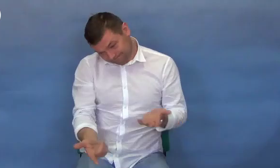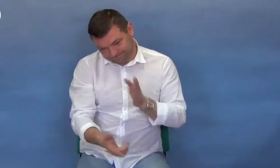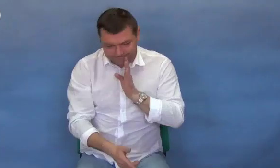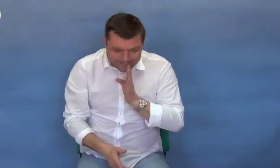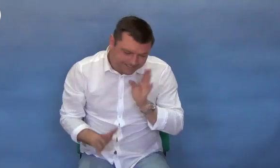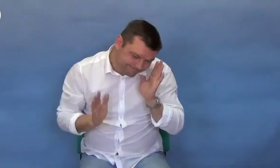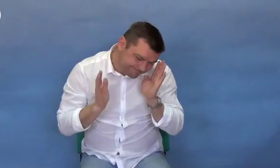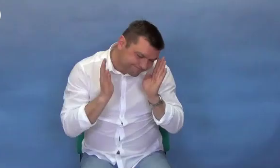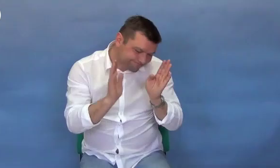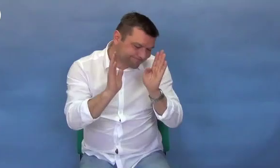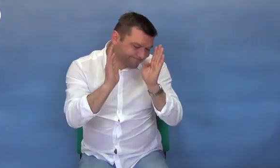To chyba coś takiego.